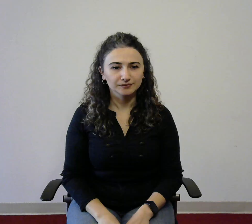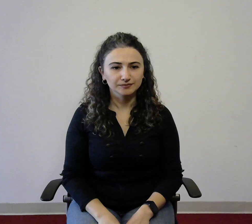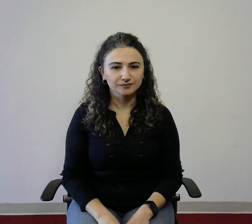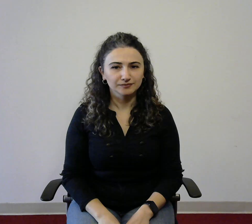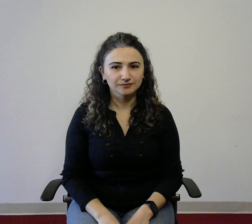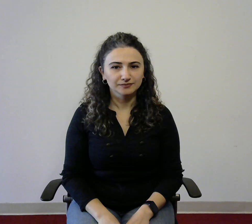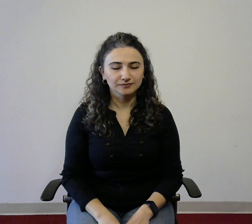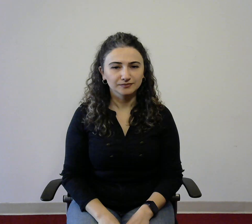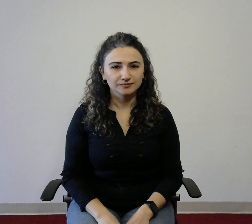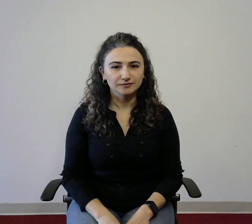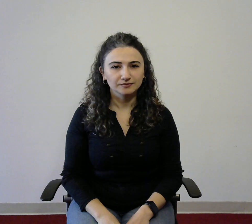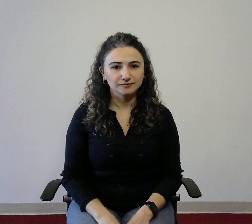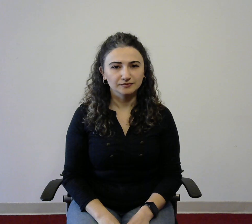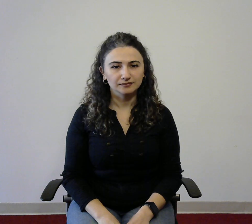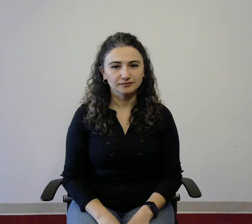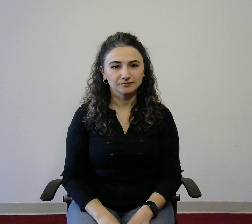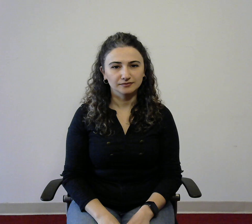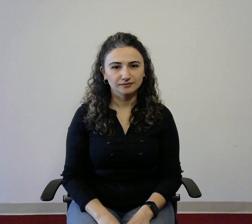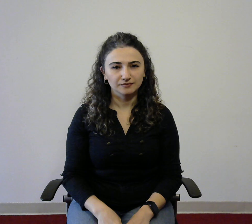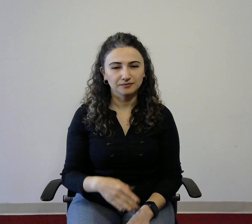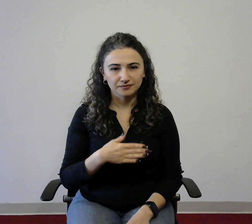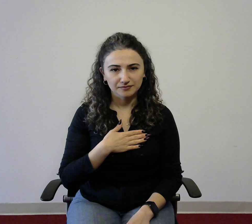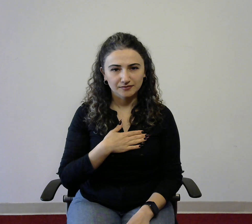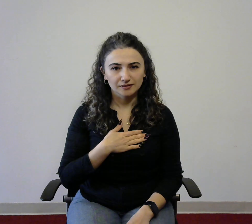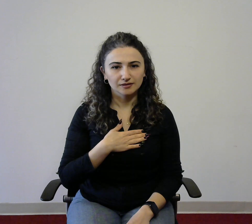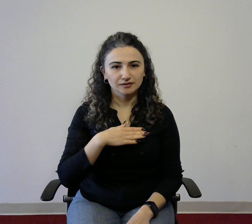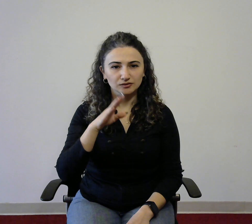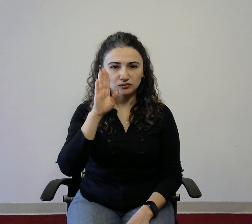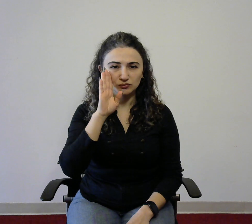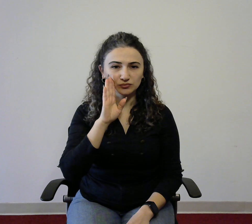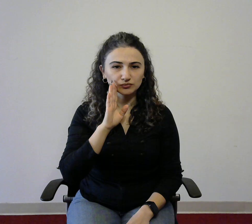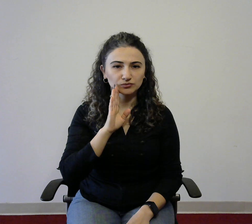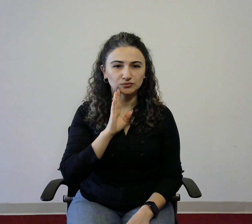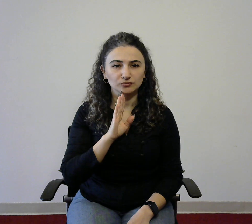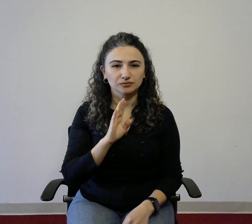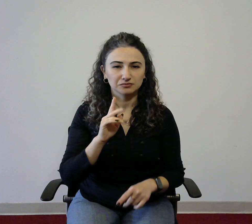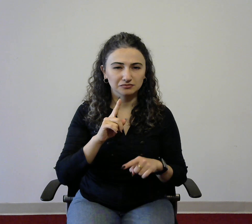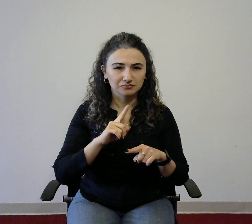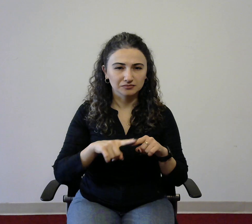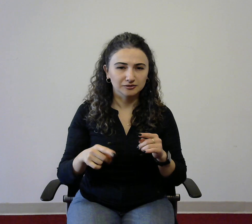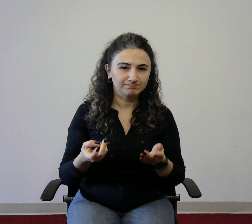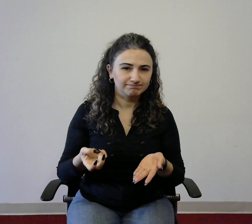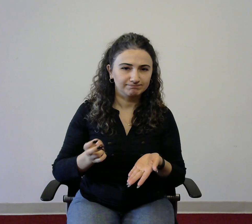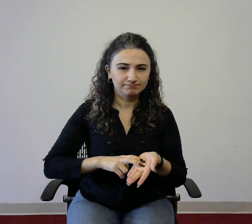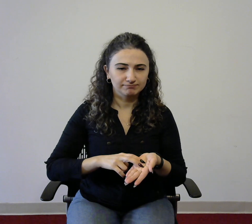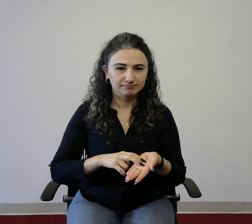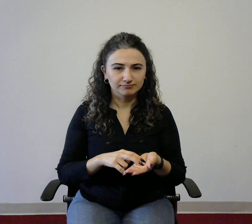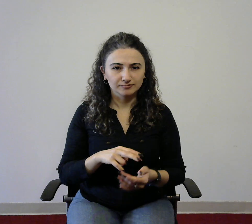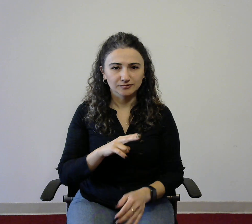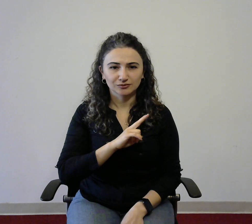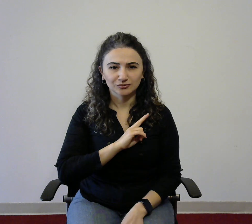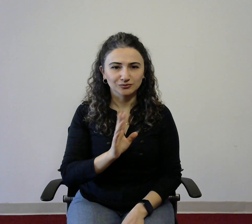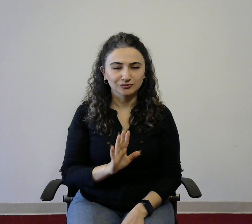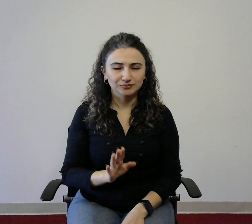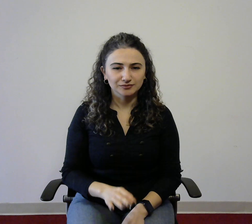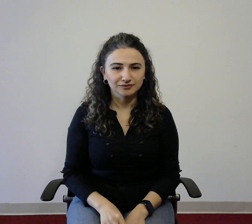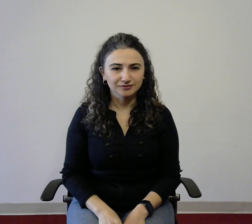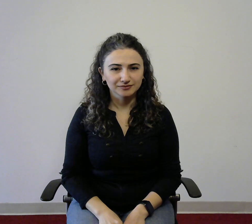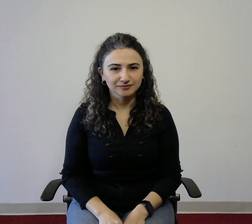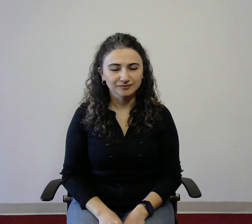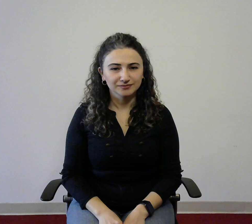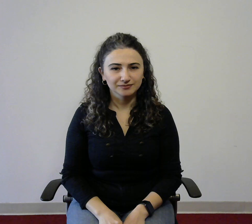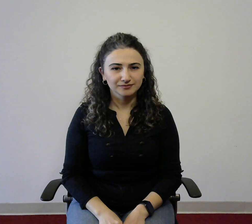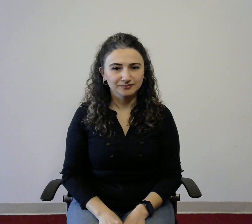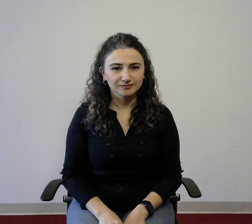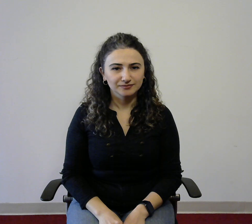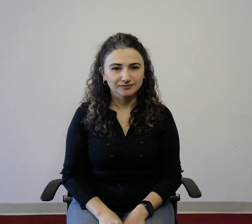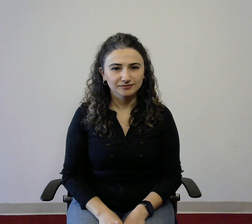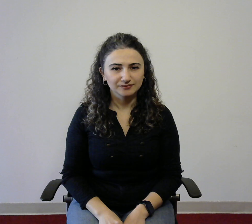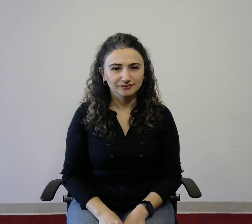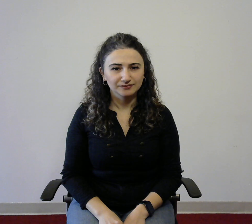Mən səhərlər tez durmağı sevmirəm